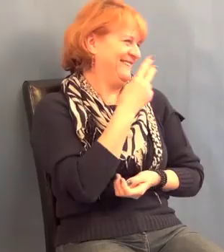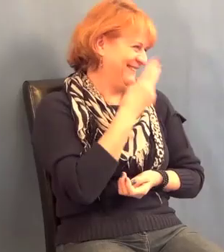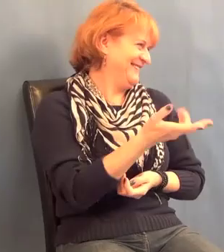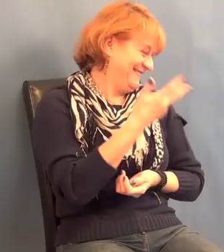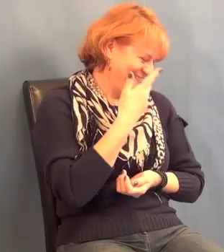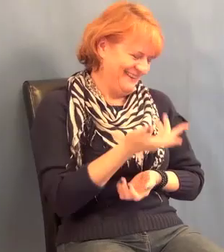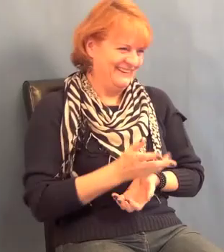Widzisz?